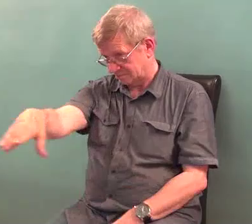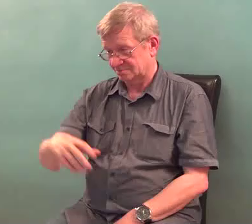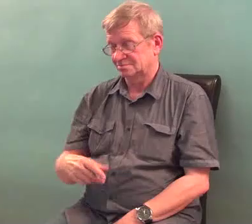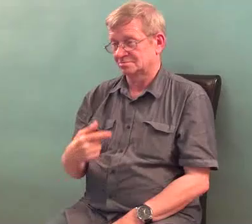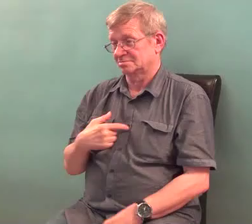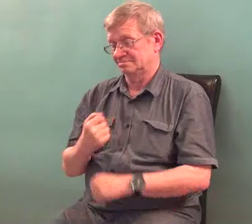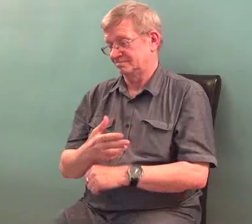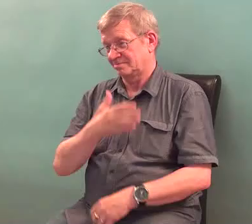Ja nie mam pracy.